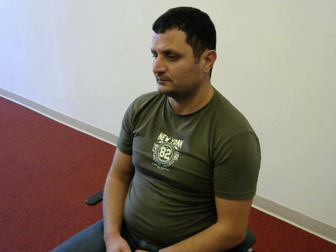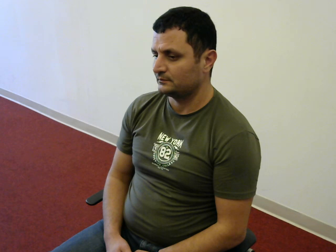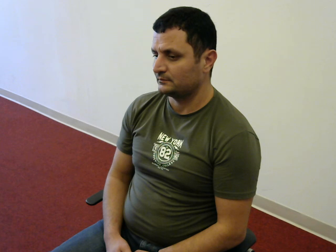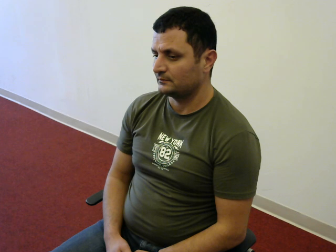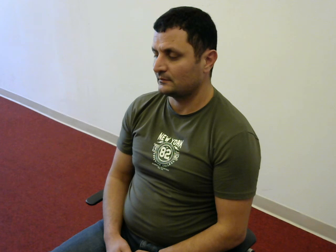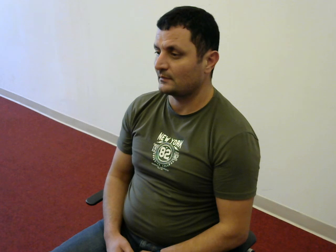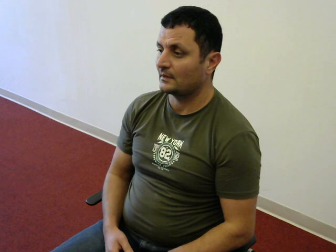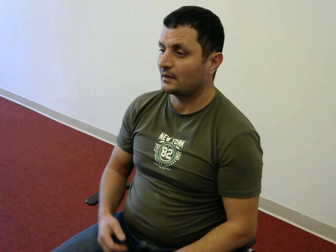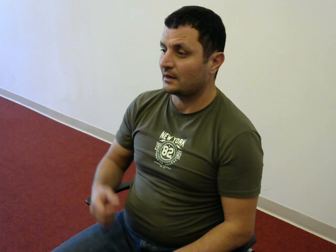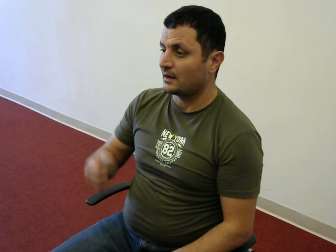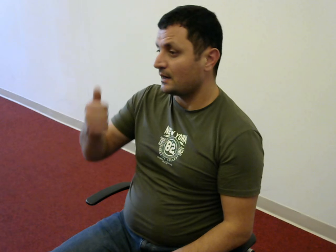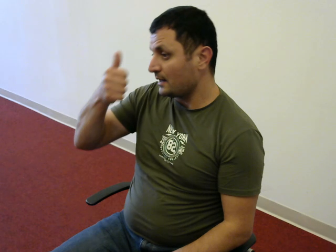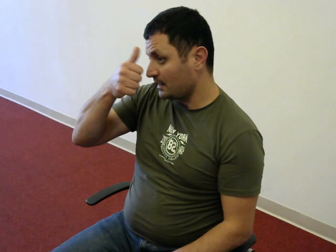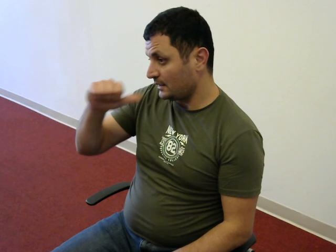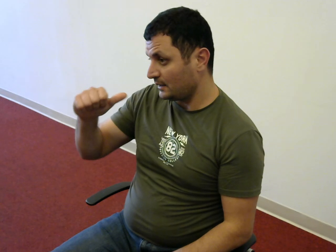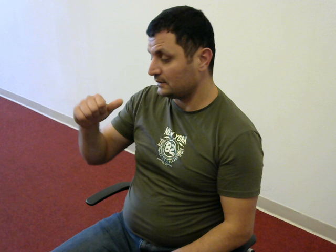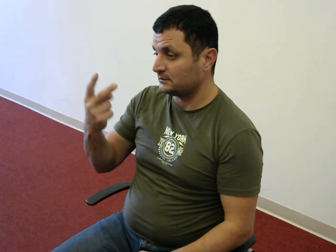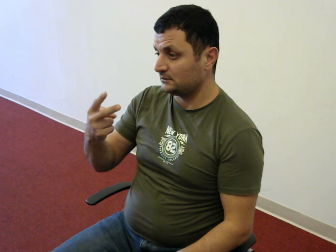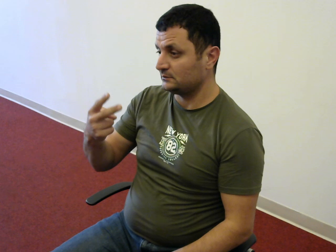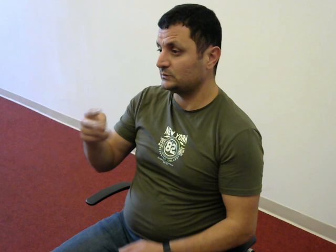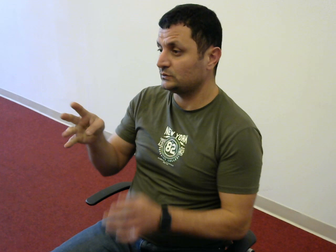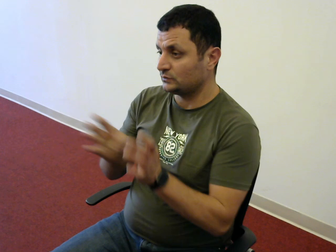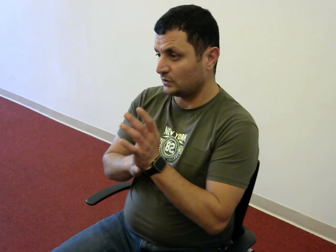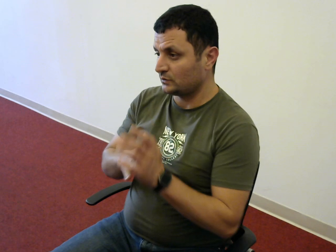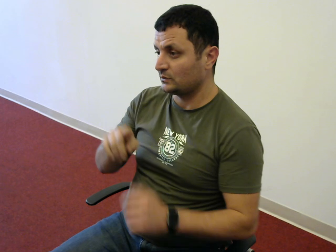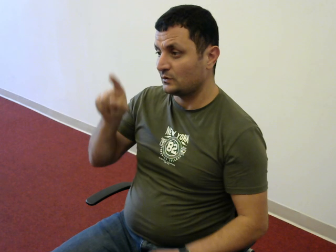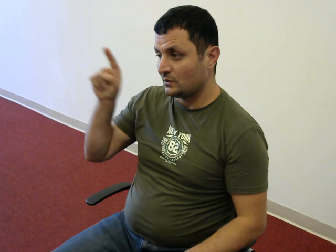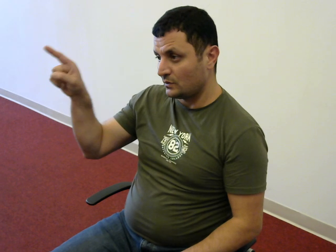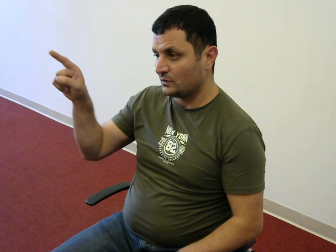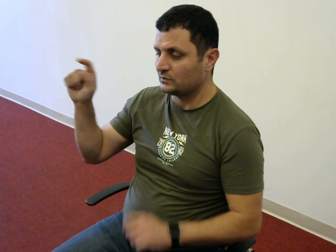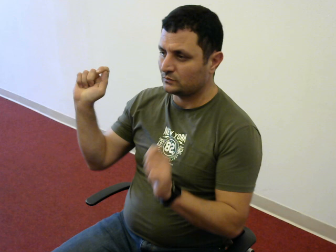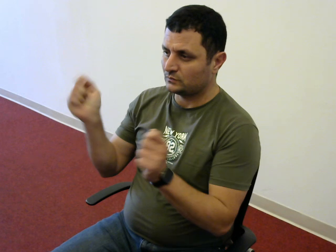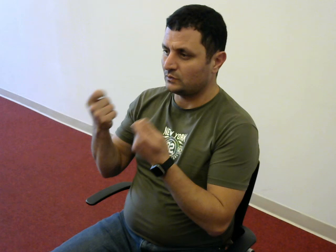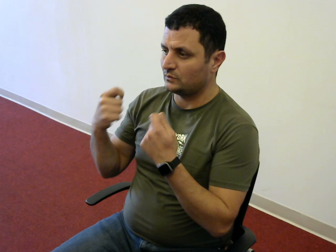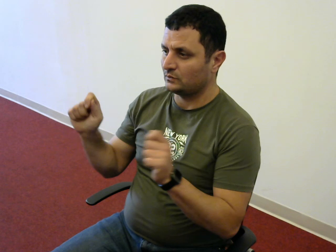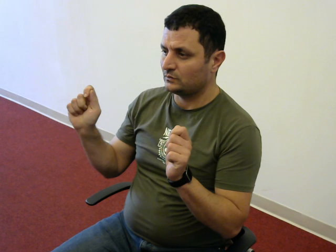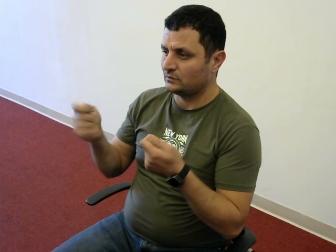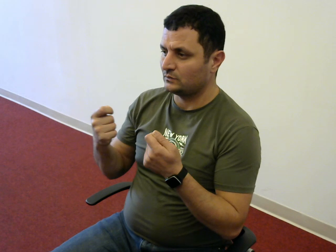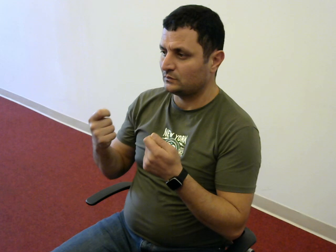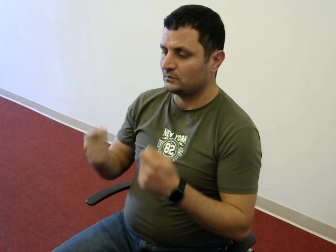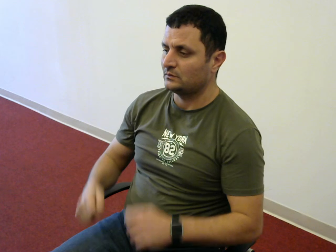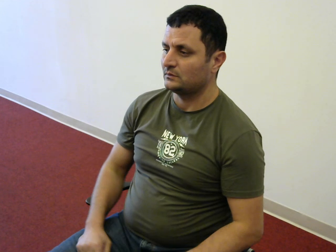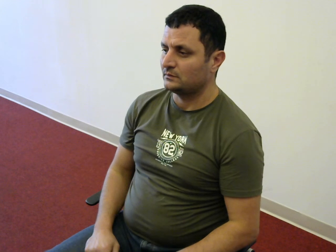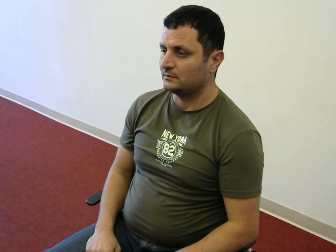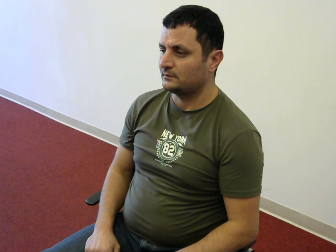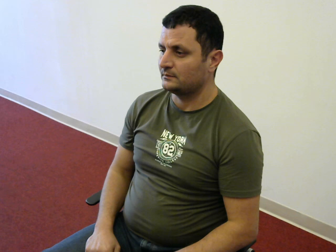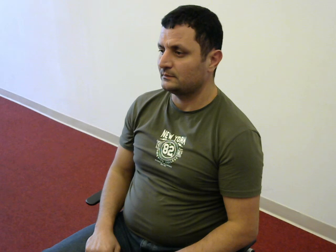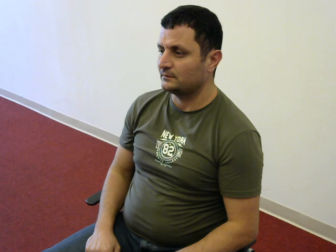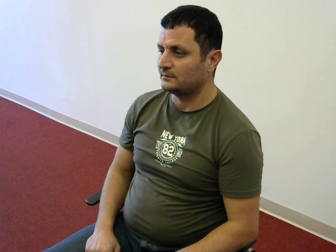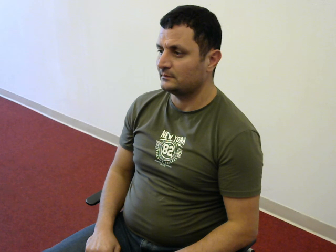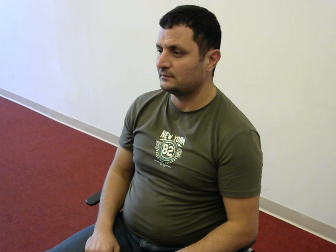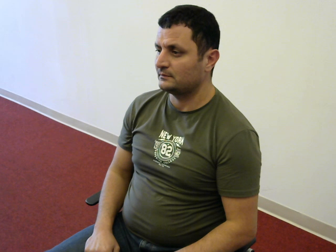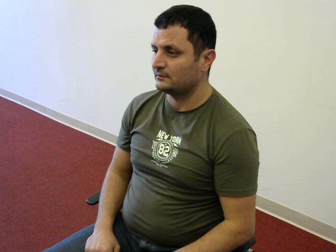Ayın 29-u onun toyudur